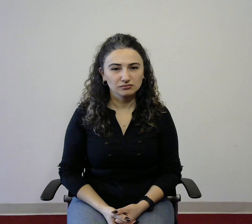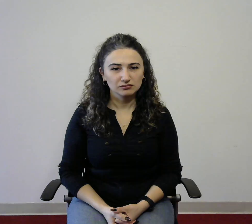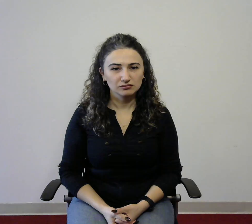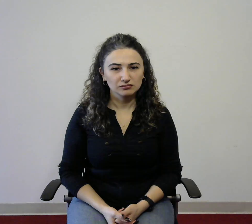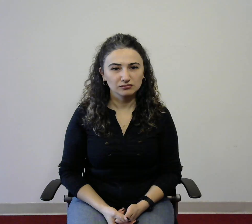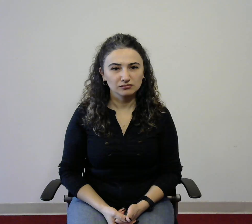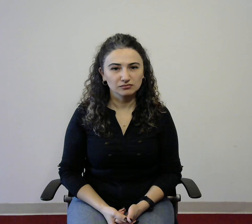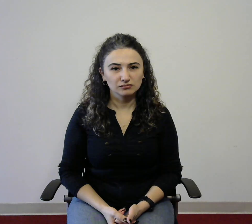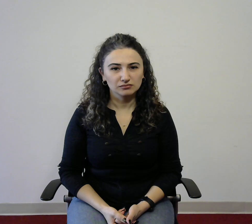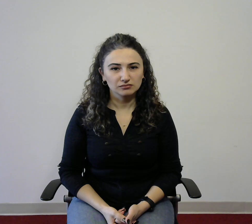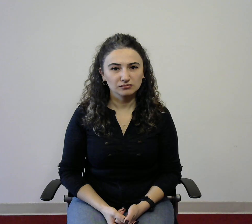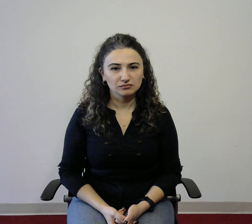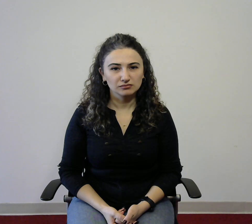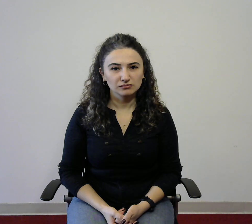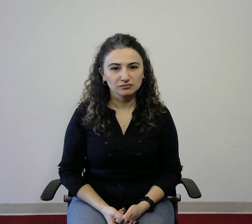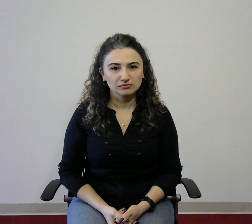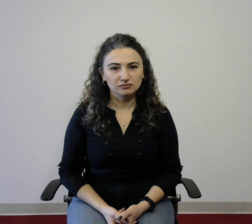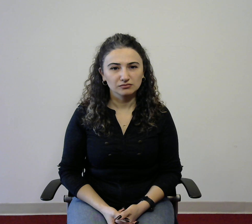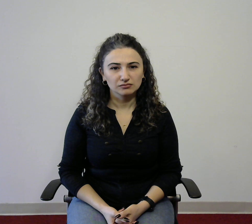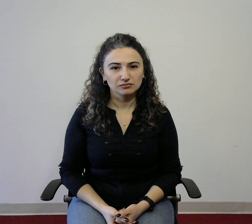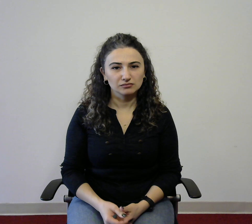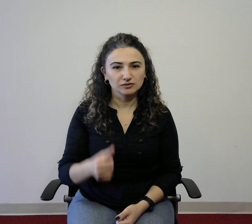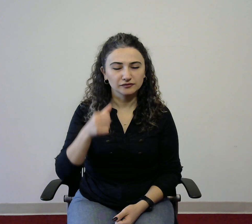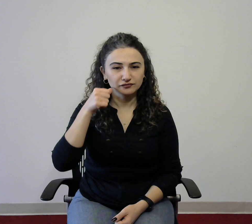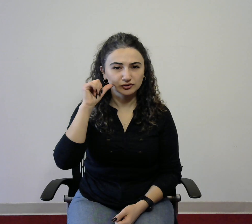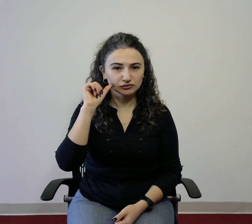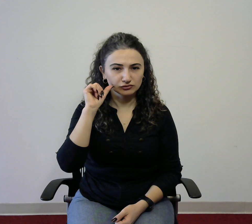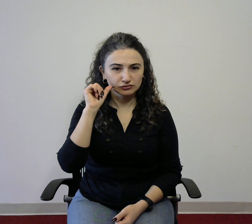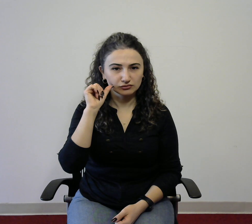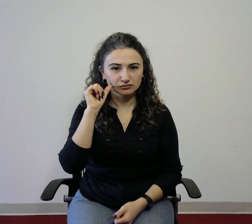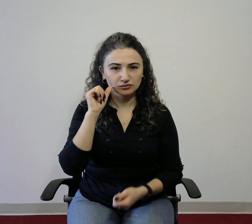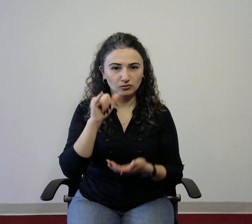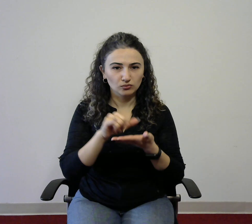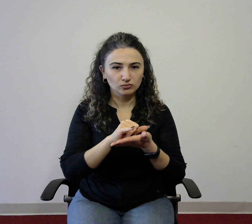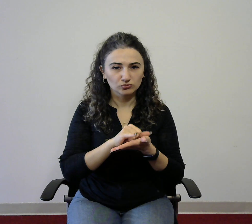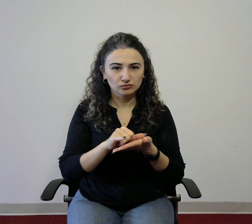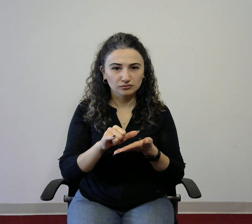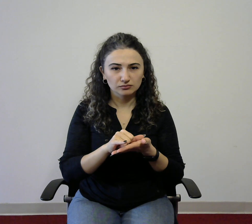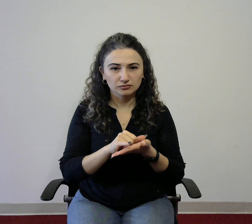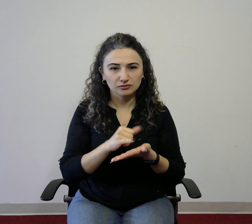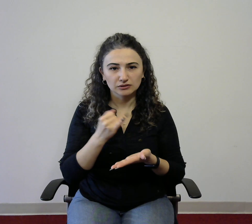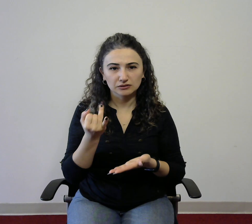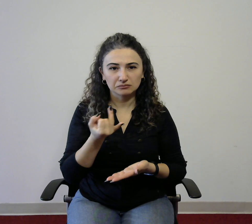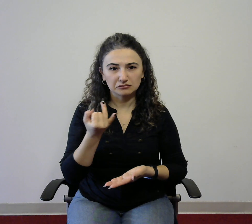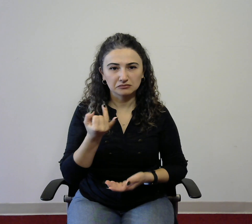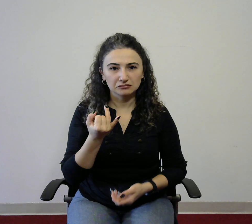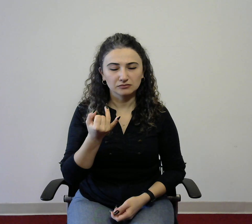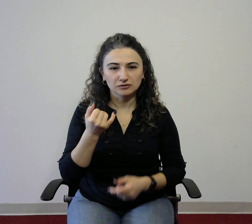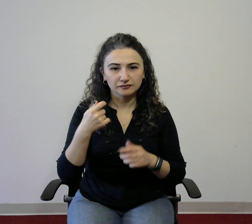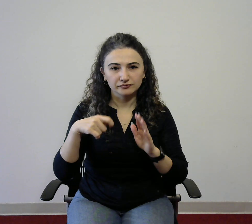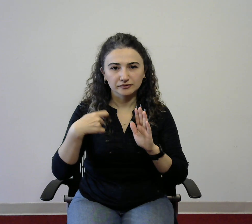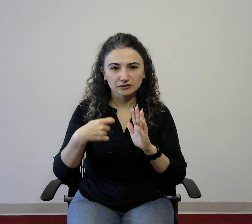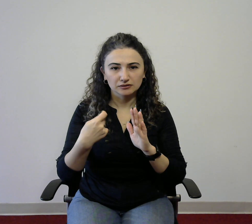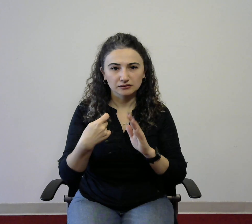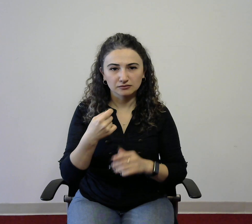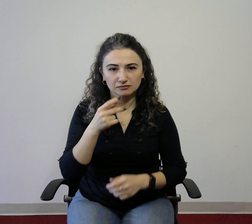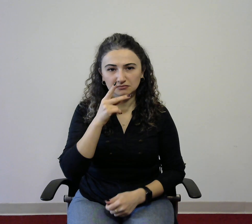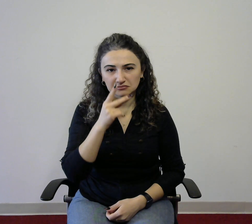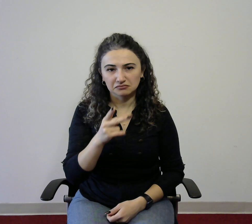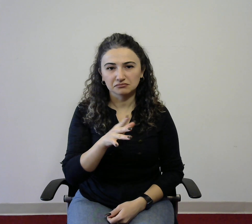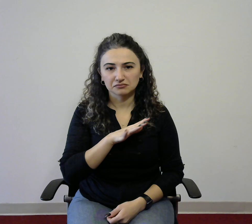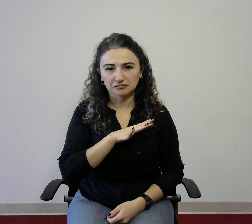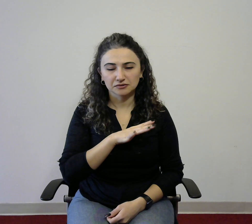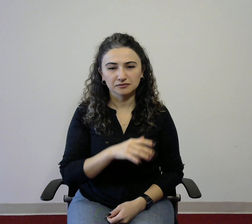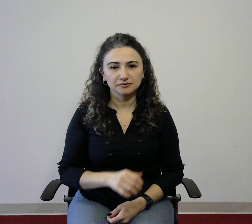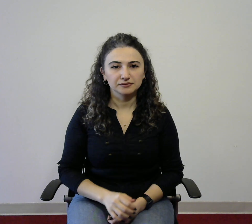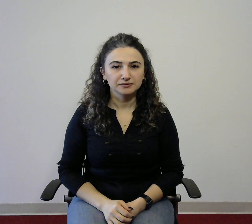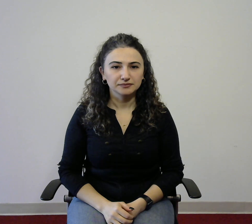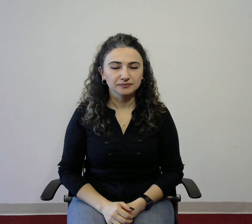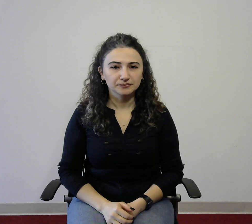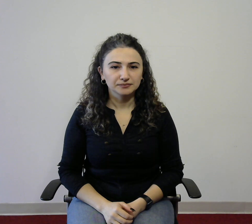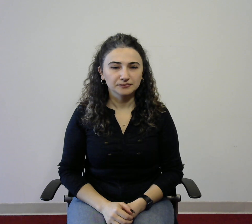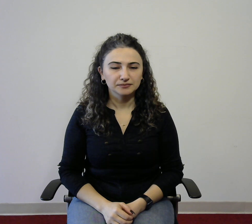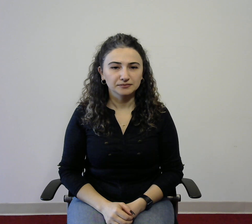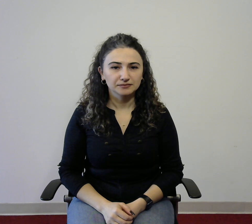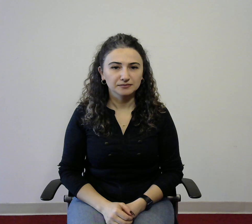Dünən YouTube da maraqlı videoya baxmışam